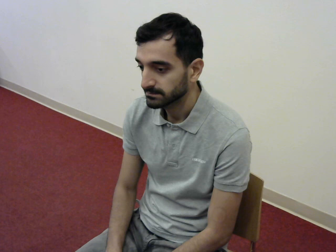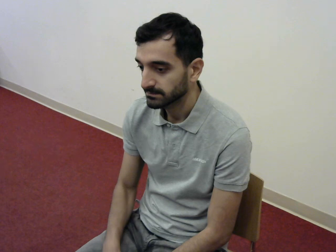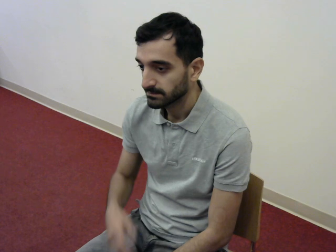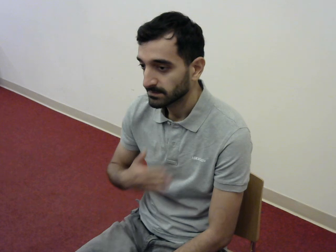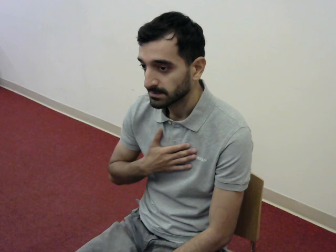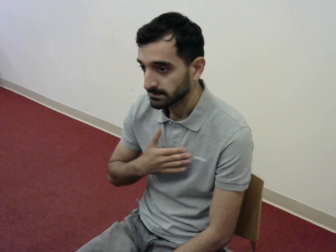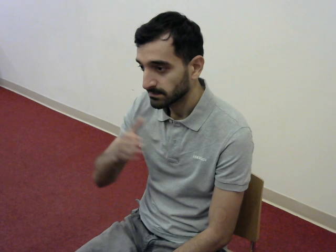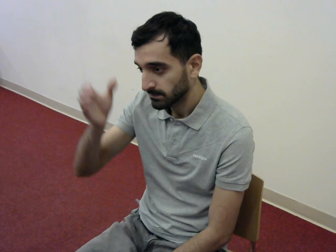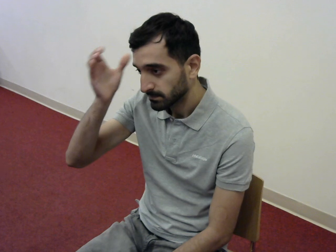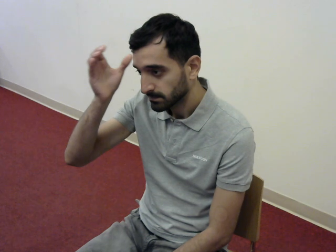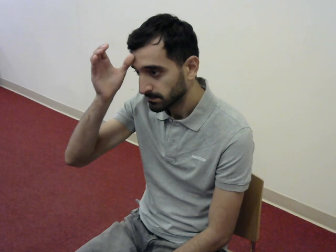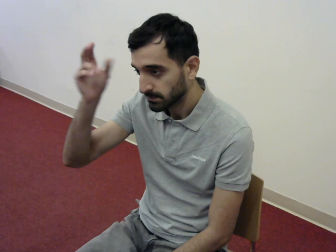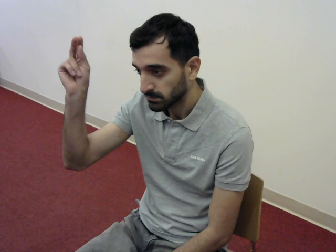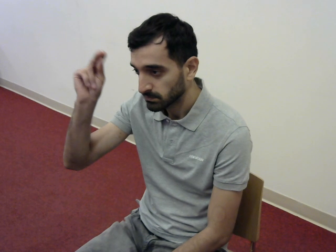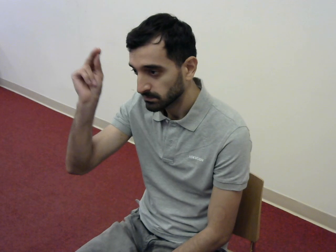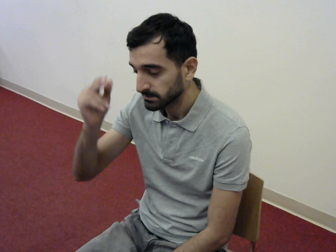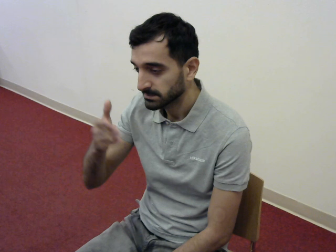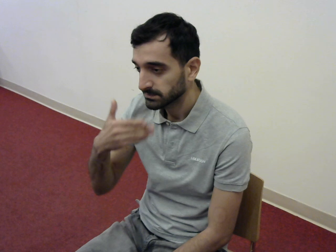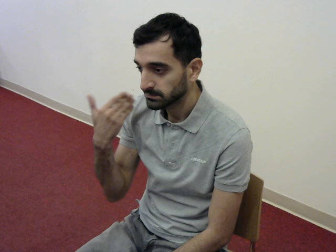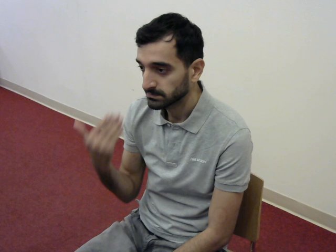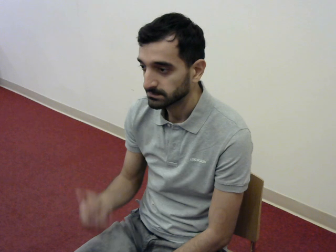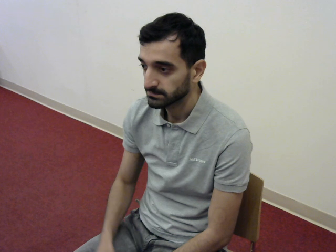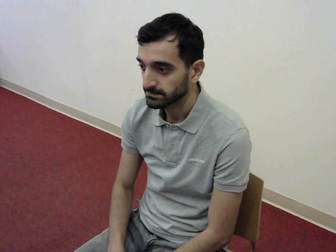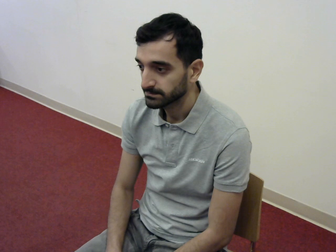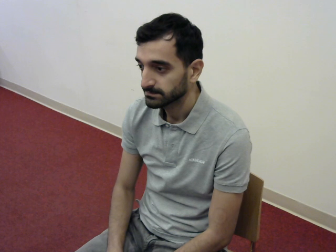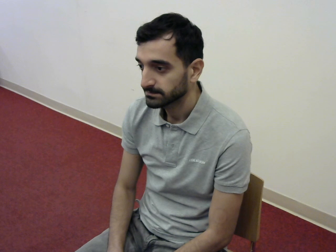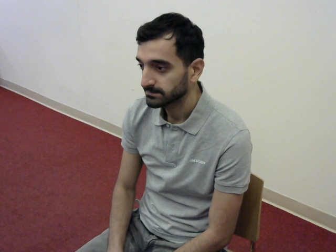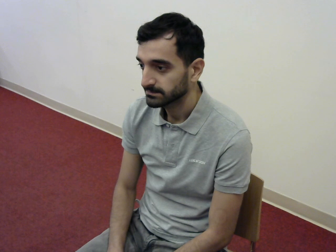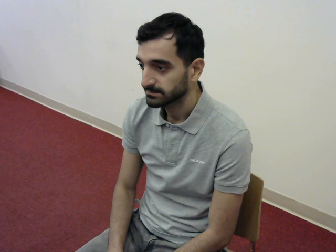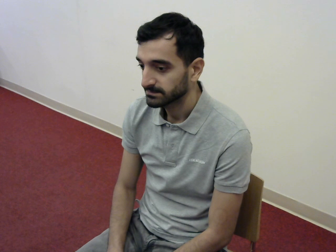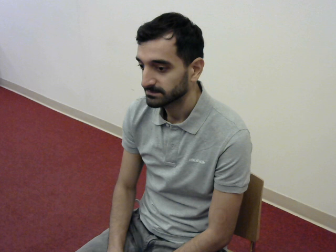Mənim ali təhsilim yoxdur